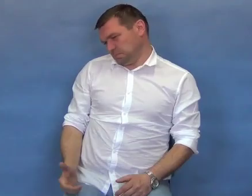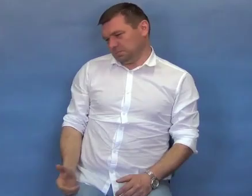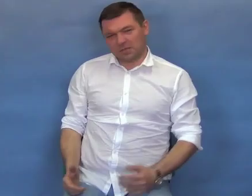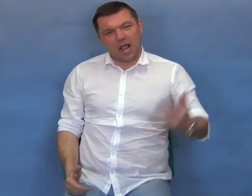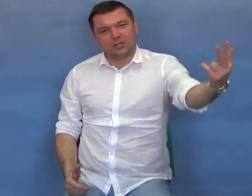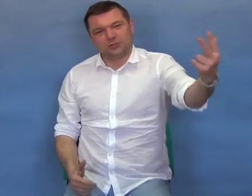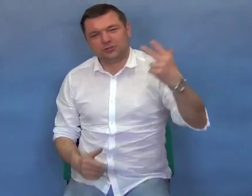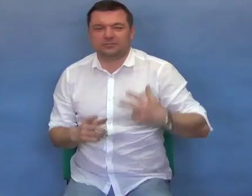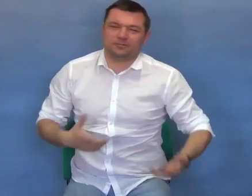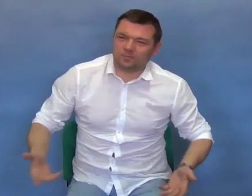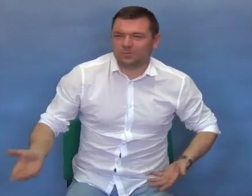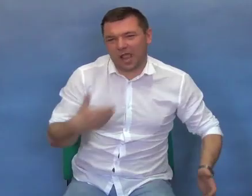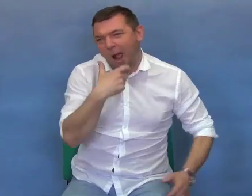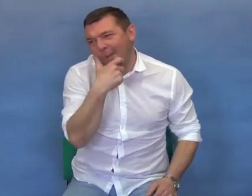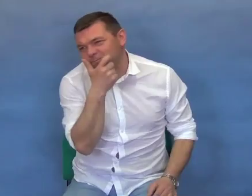Nadchodzi trzech chłopców jedzących gruszki.